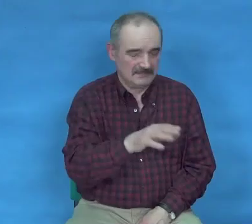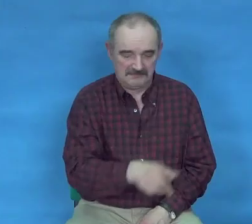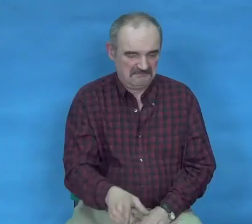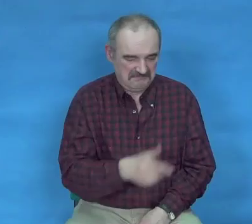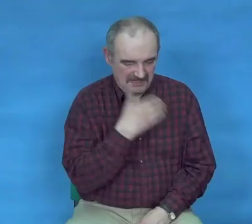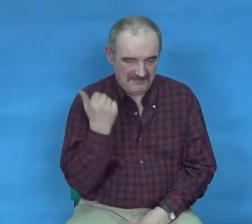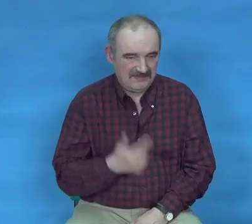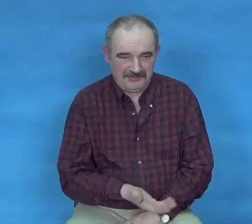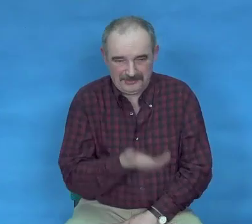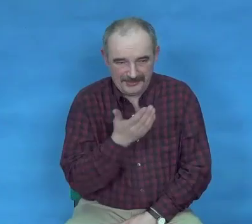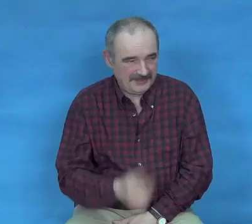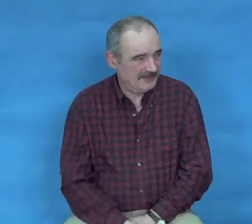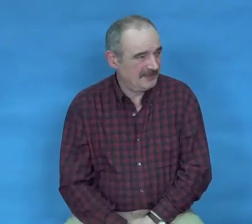A takich nigdzie nie ma.